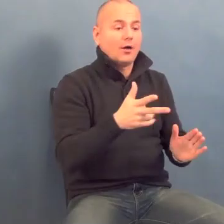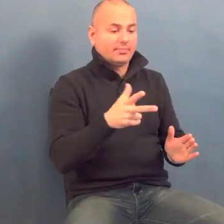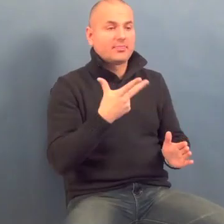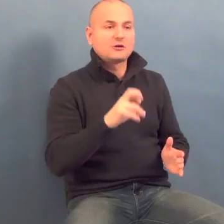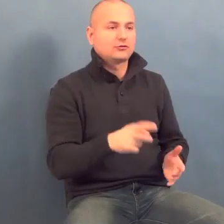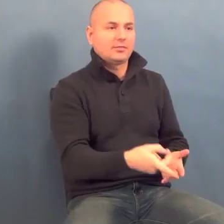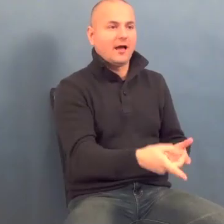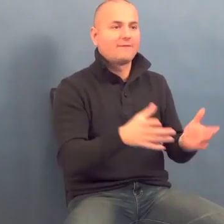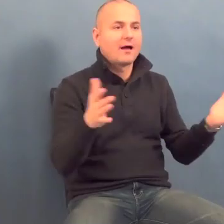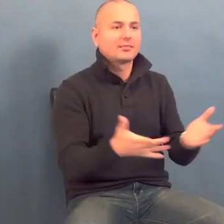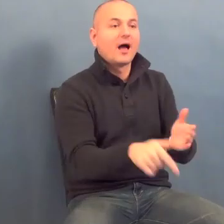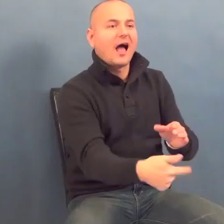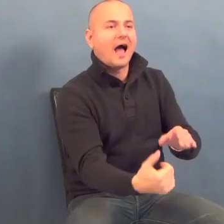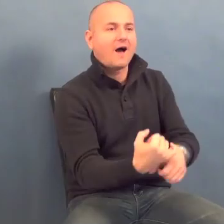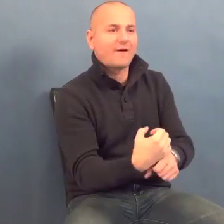Albo ta wanna jest nieczynna.